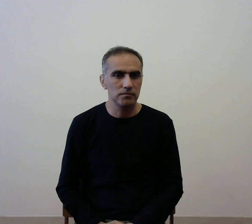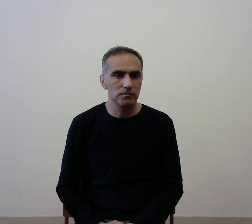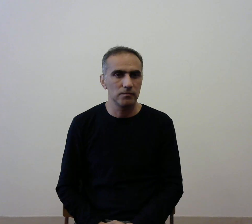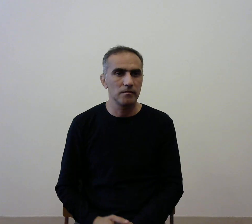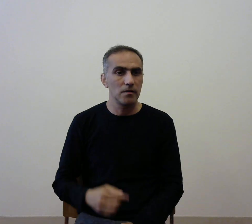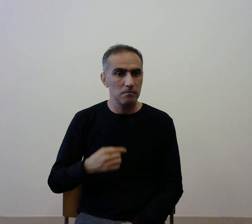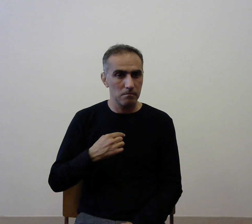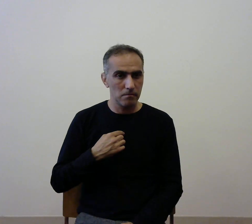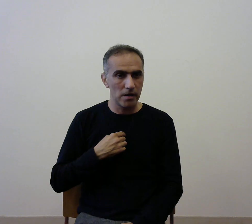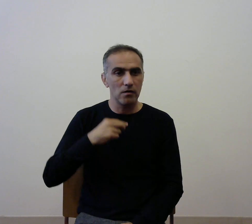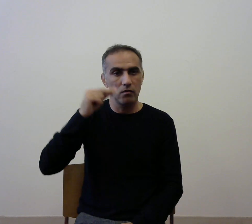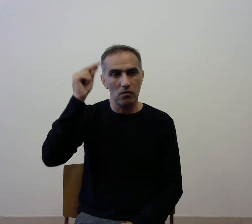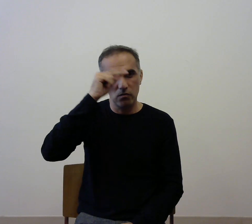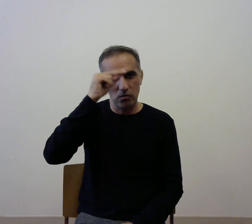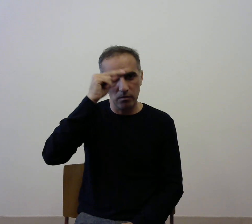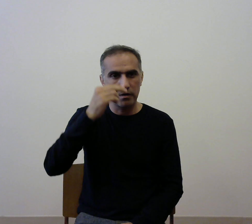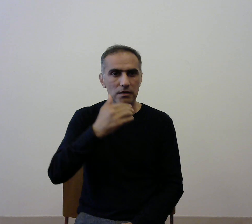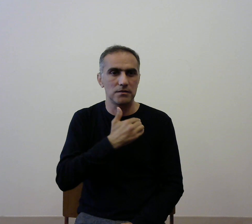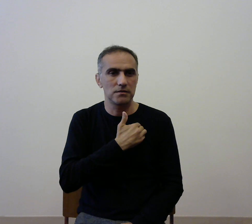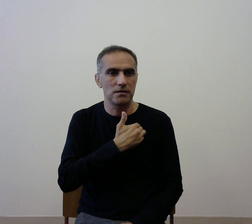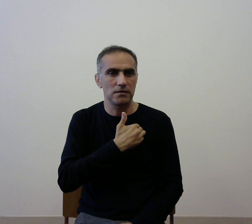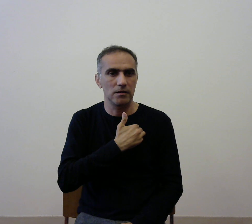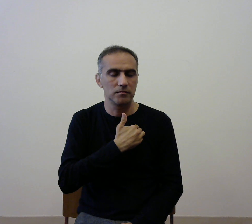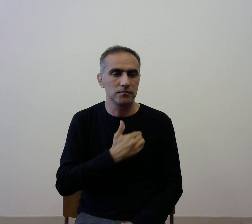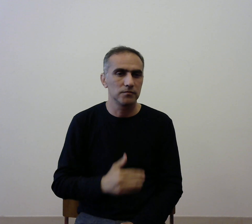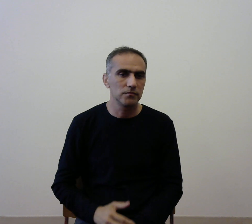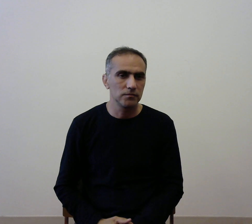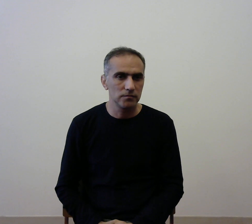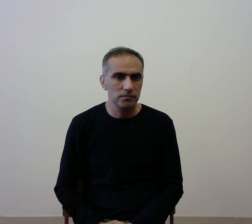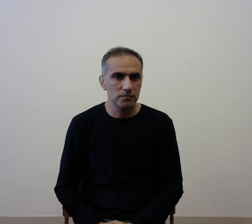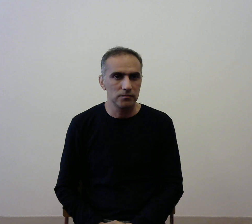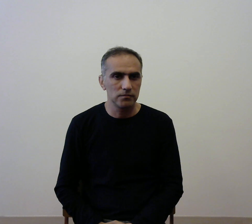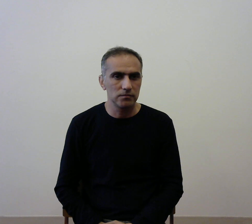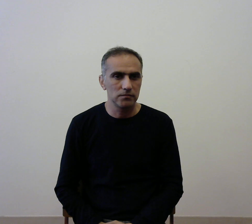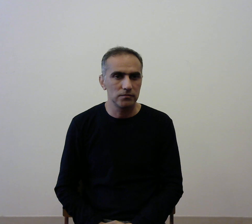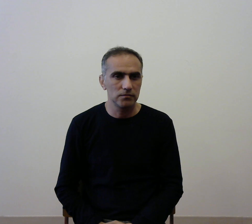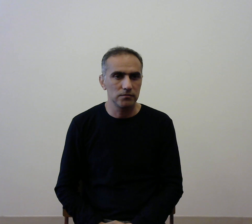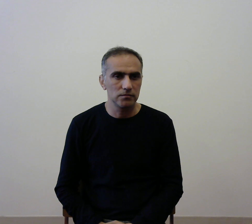Mən öyrənmək istəyirəm